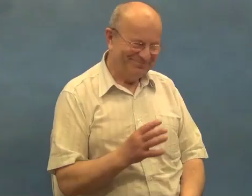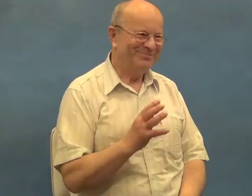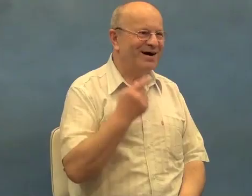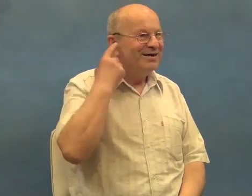Ładne.